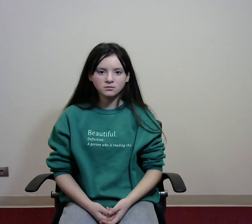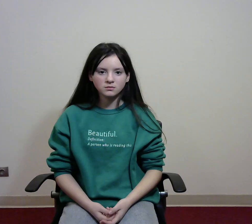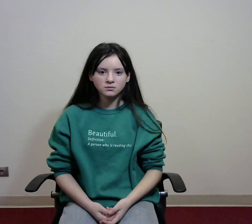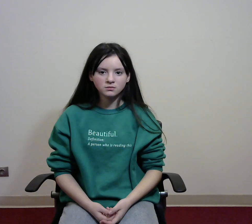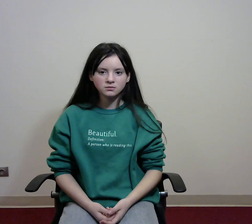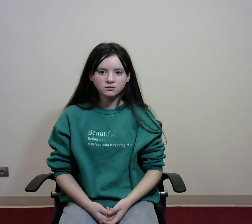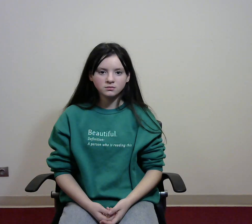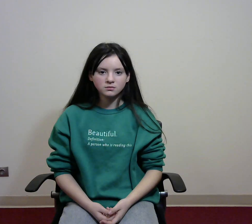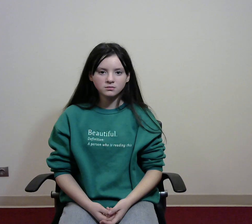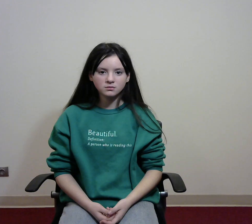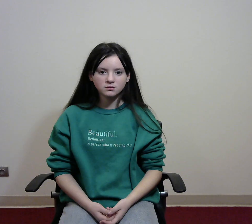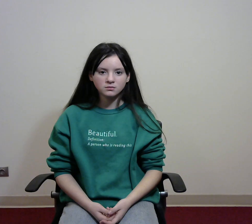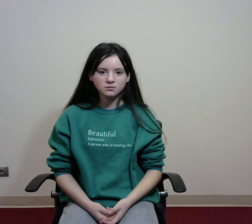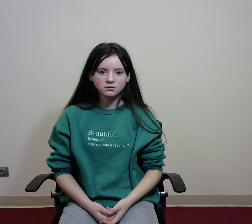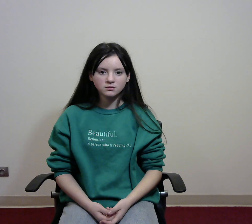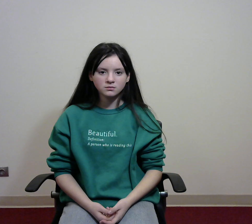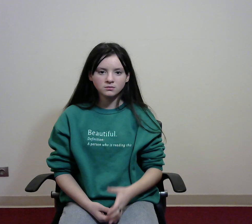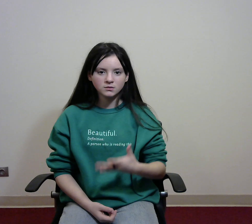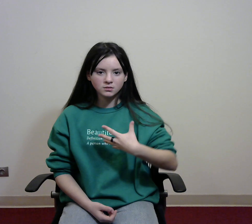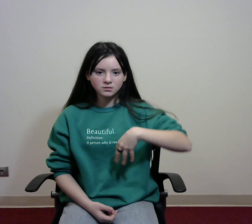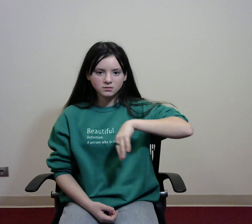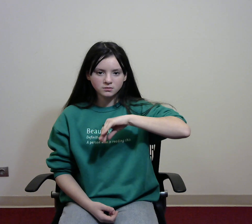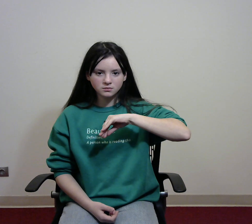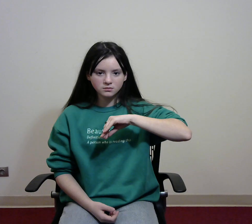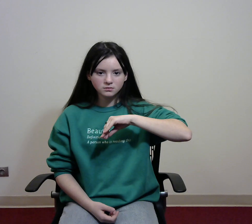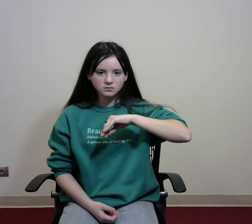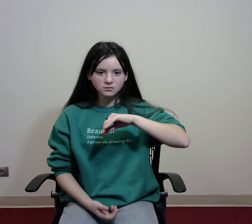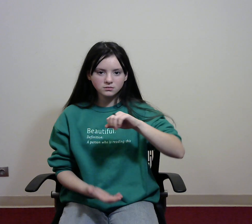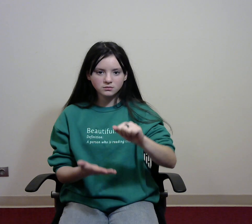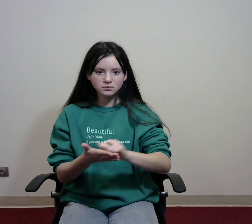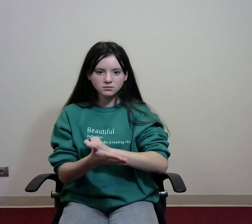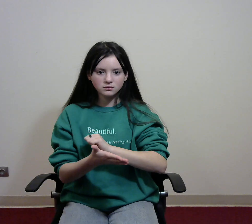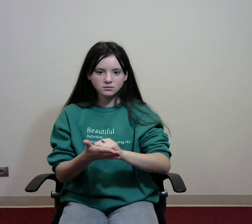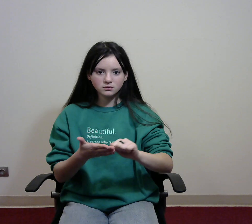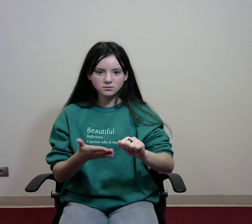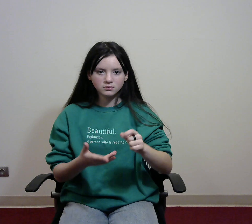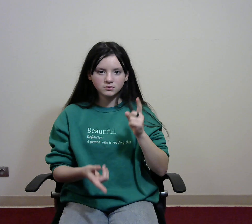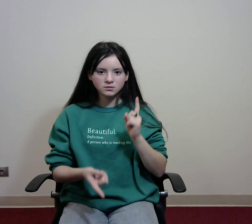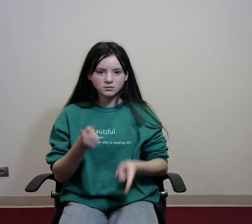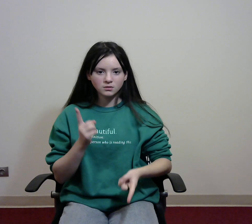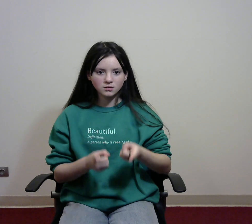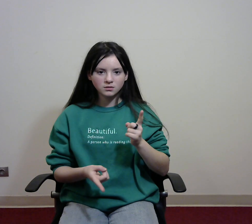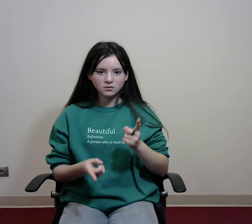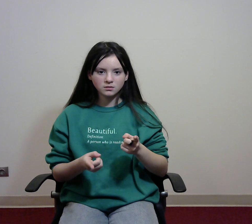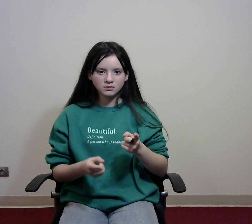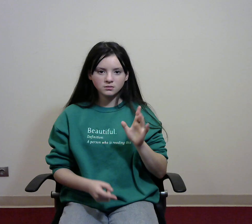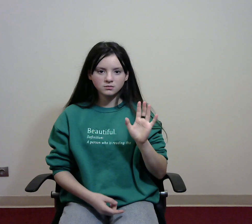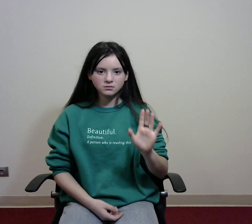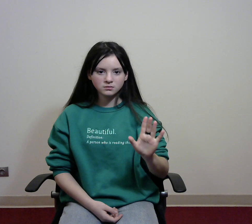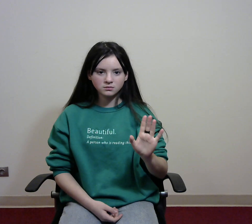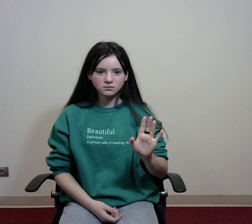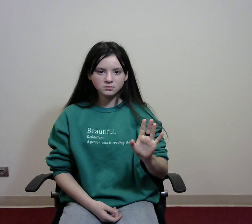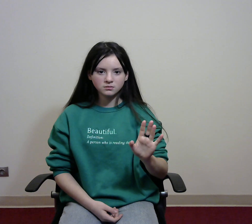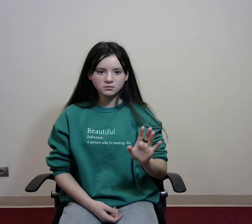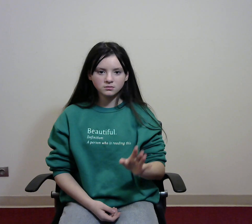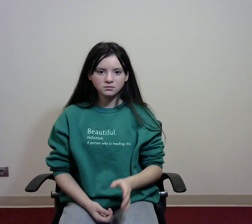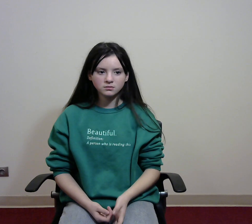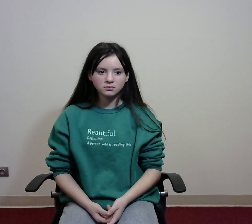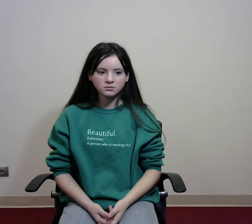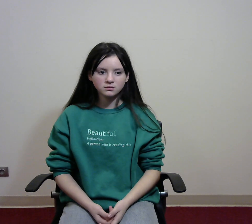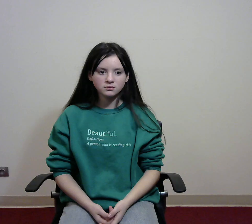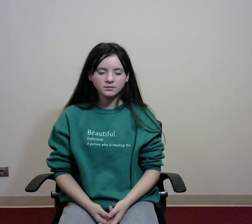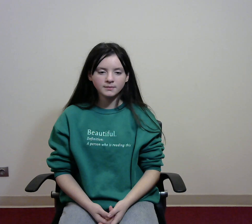Bütün sənədlərin əsli olmalıdır